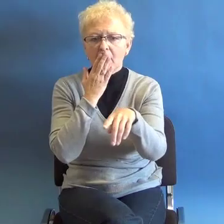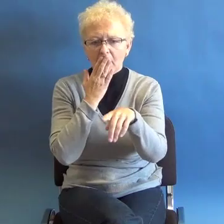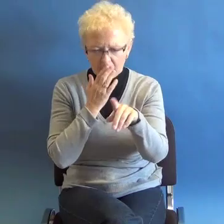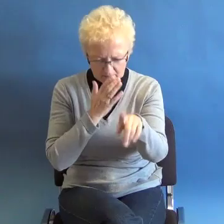Niebezpieczne.